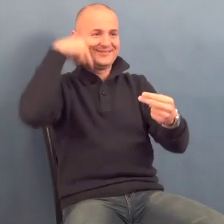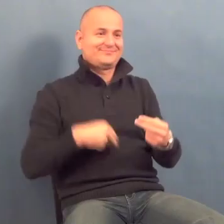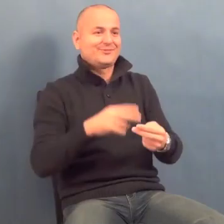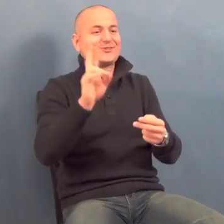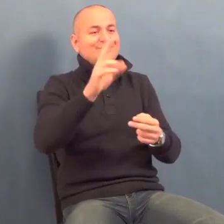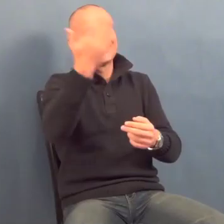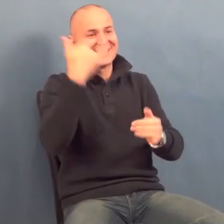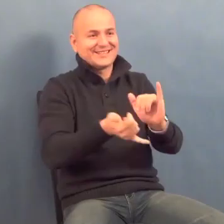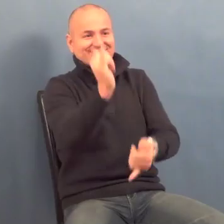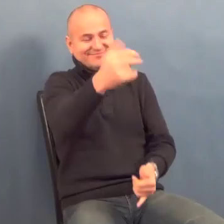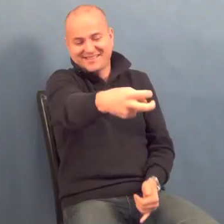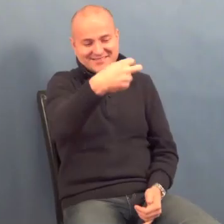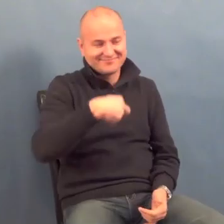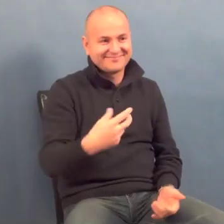Ktoś wcześniej wykopał go ze środka, ale nie wiem, kto. Kot wyleciał z impetem z budynku.